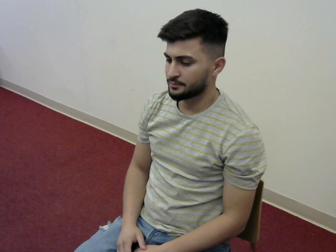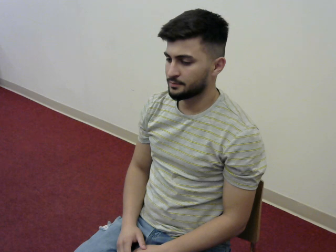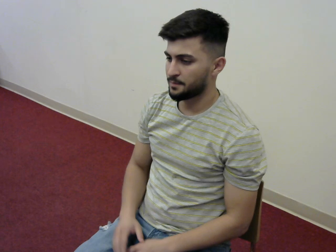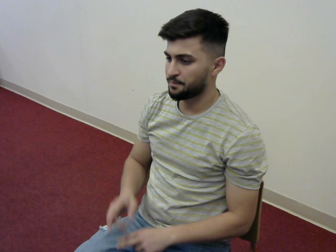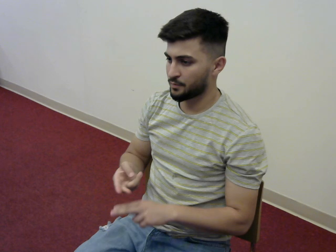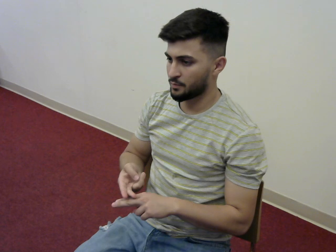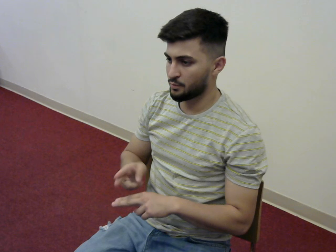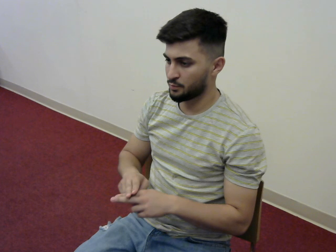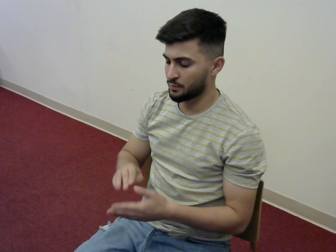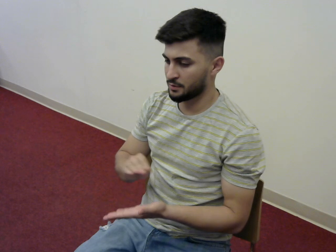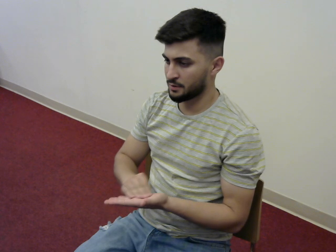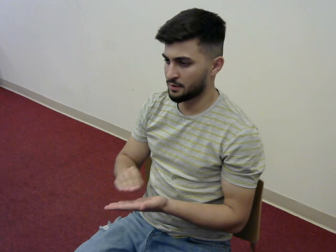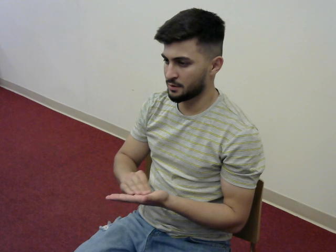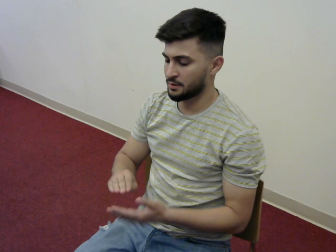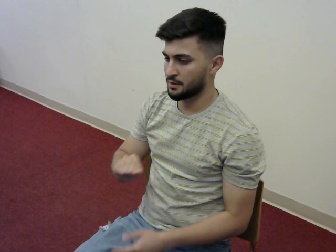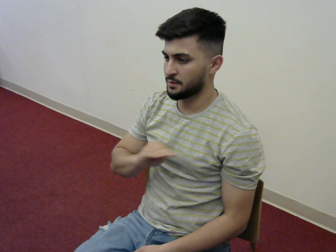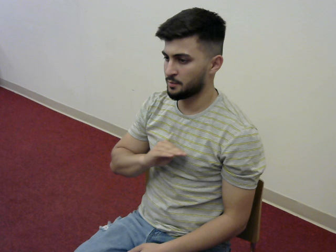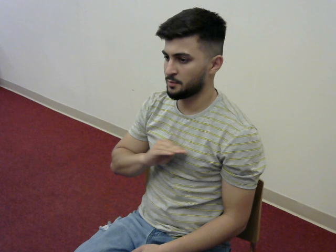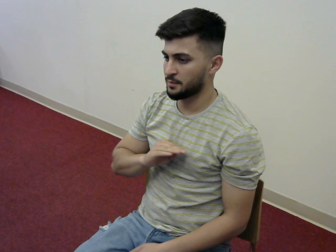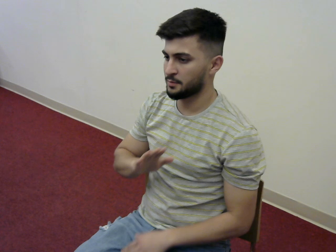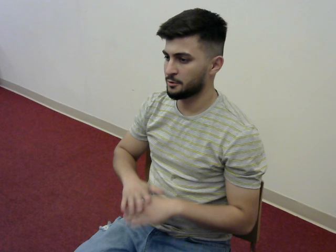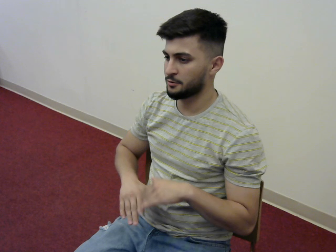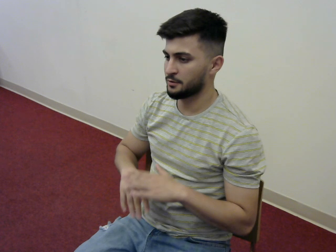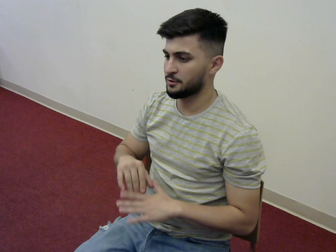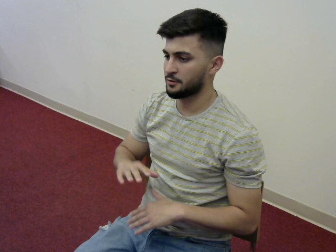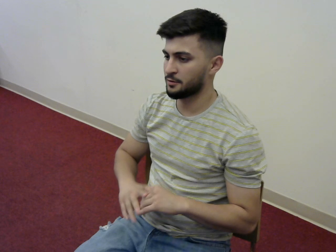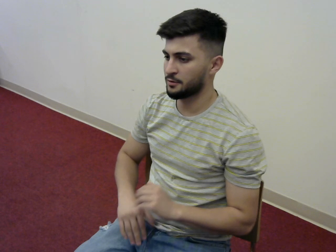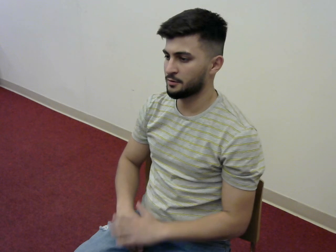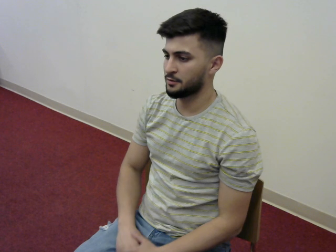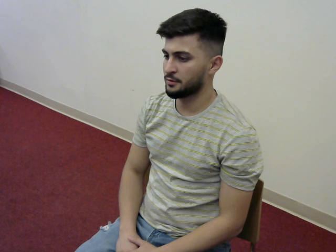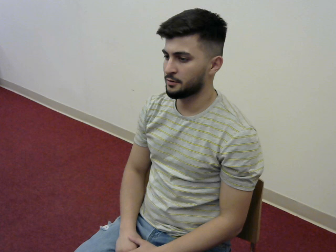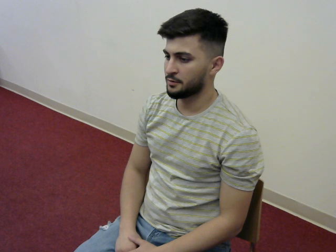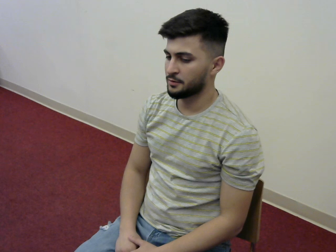Bu yazılar mənə aiddir